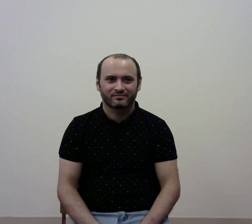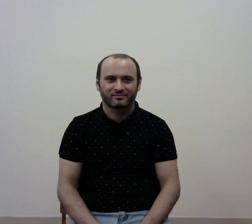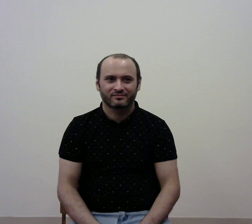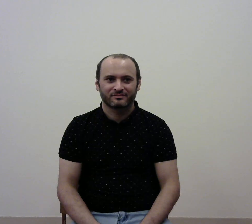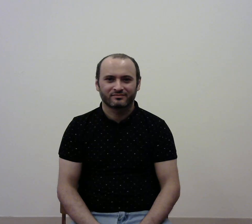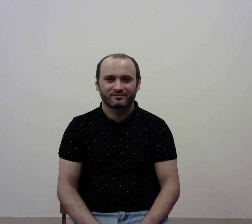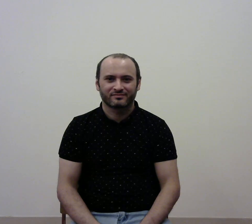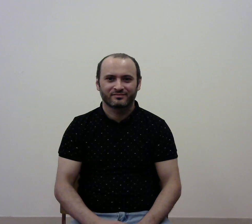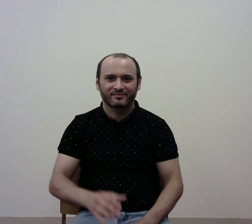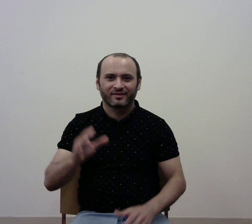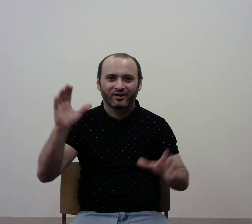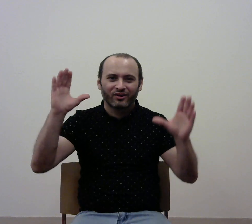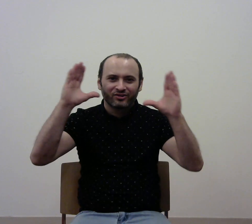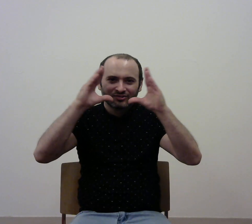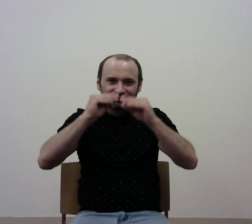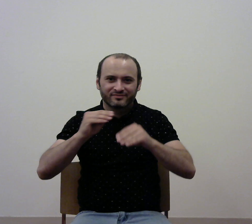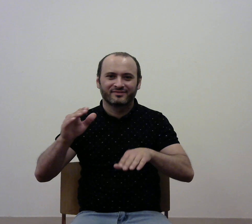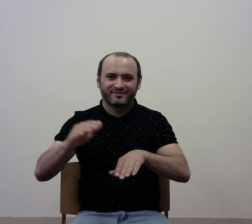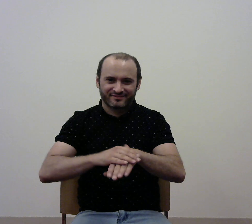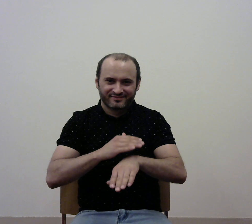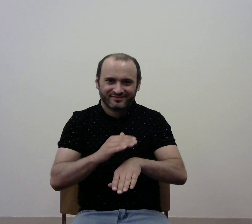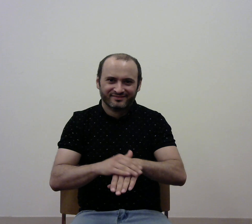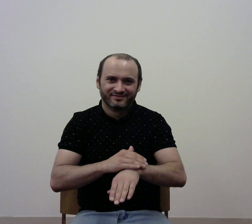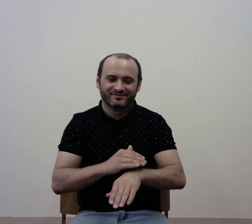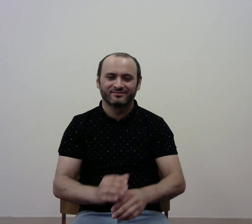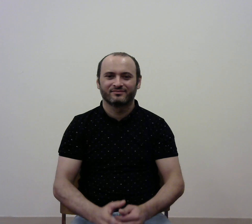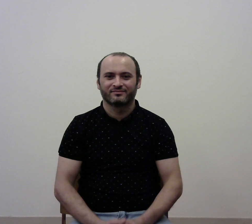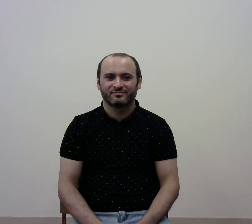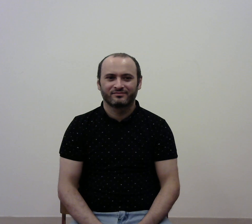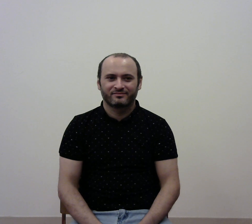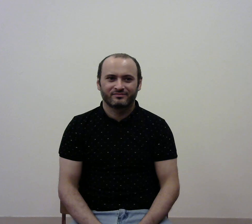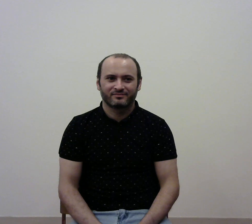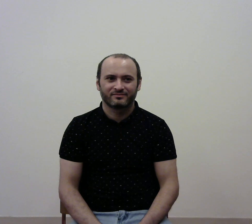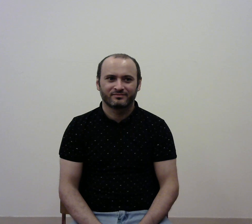Axşamınız xeyir